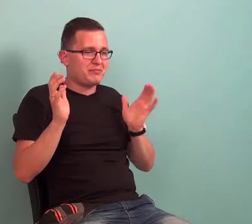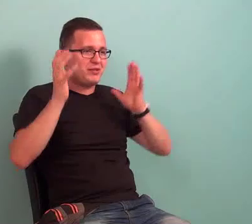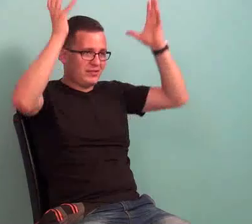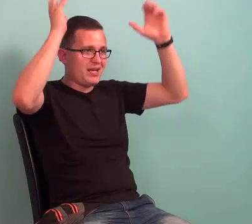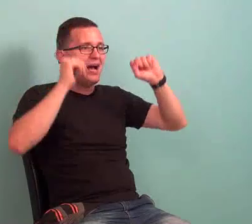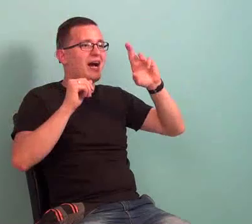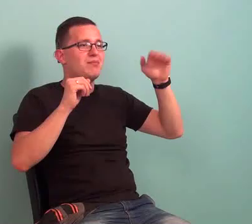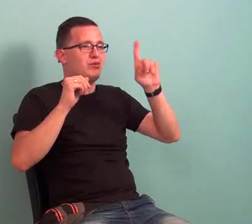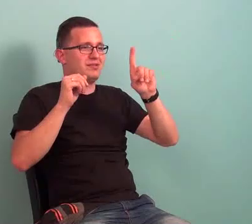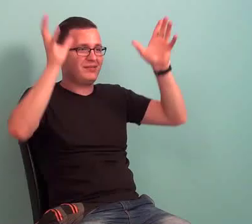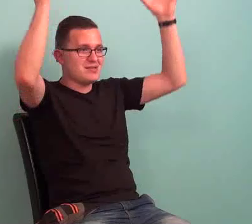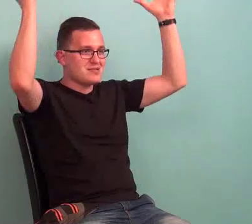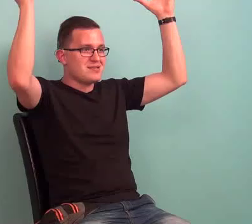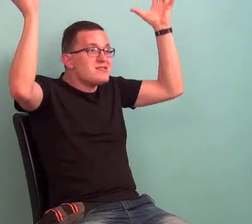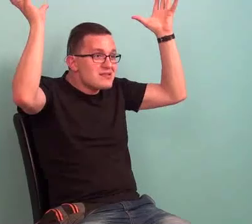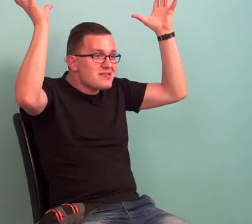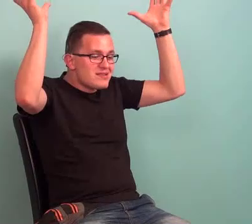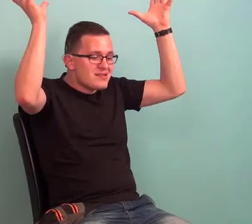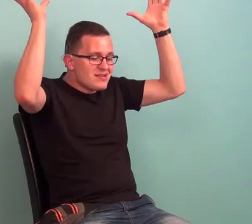Stawia na głowie ciężkiego arbuza.